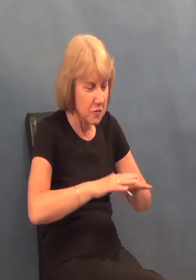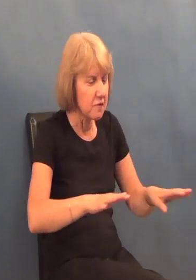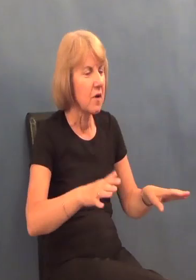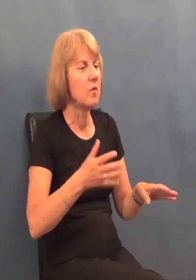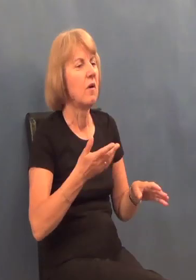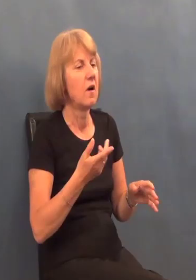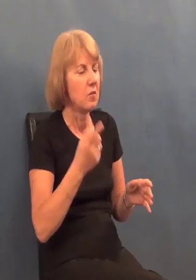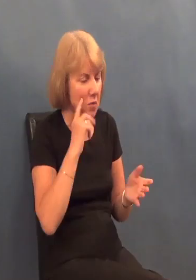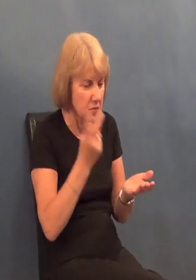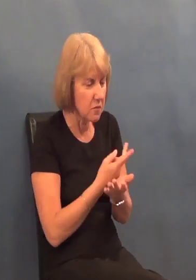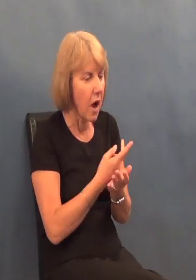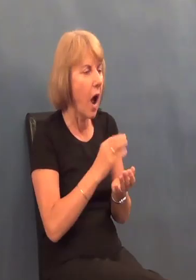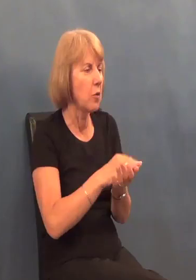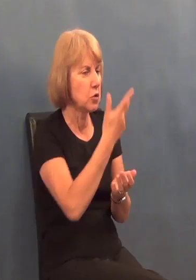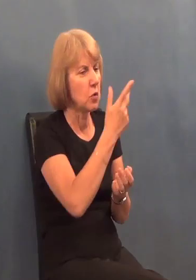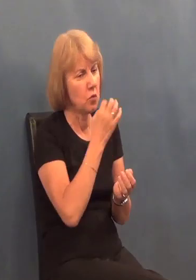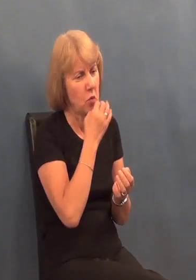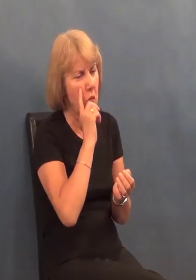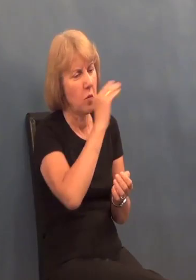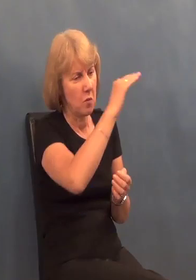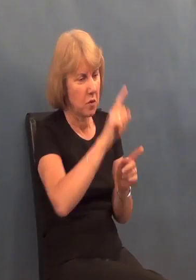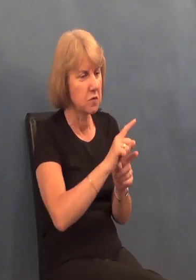Chłopiec leży, a z naprzeciwka nadchodzi trzech młodych chłopców.